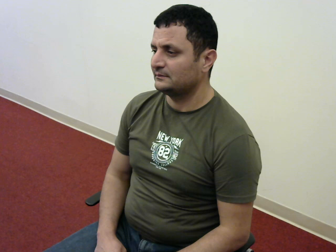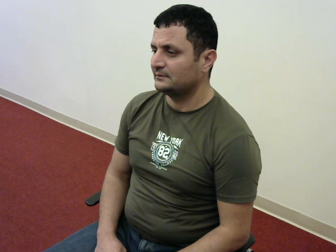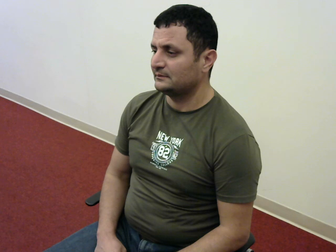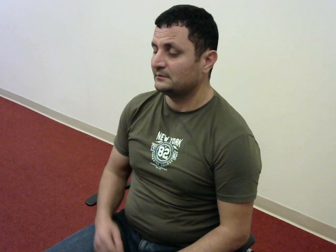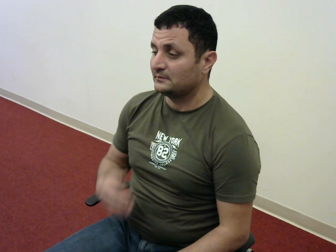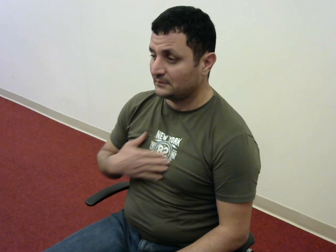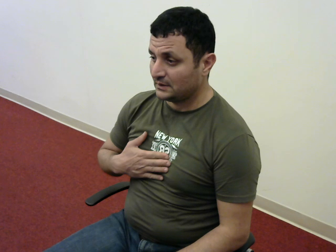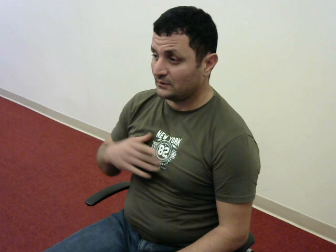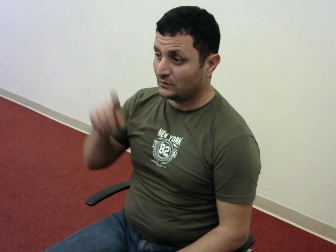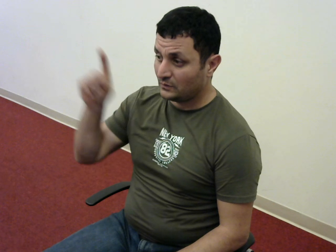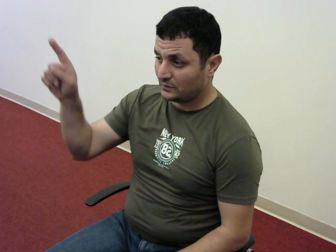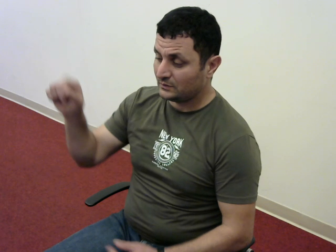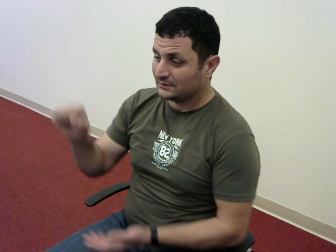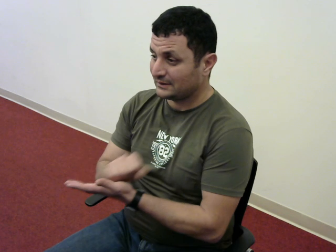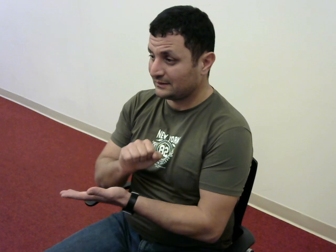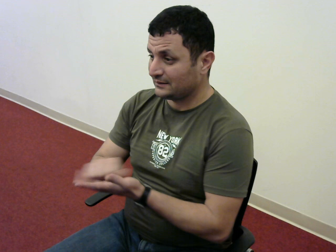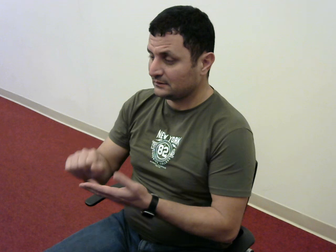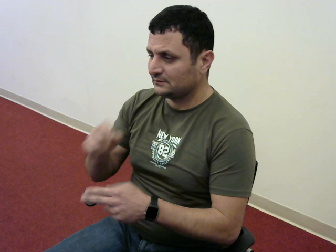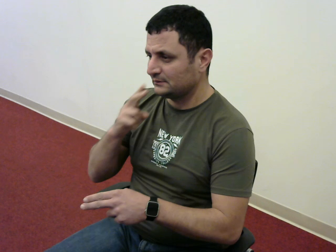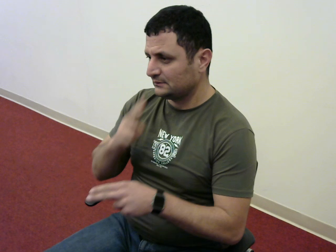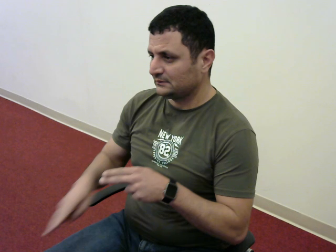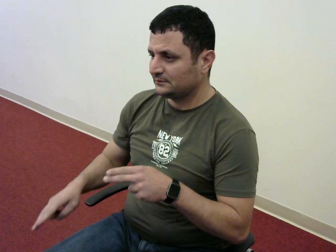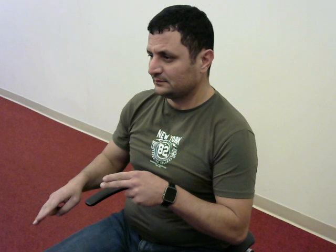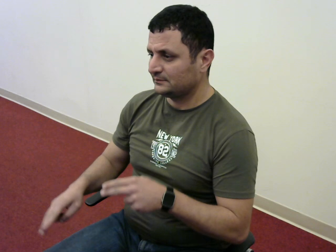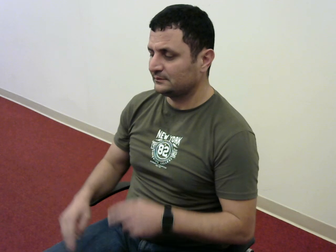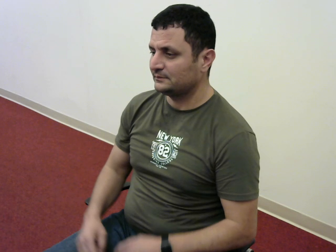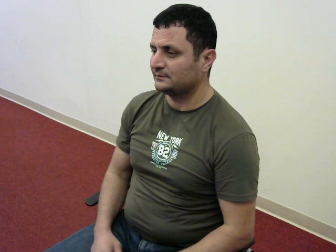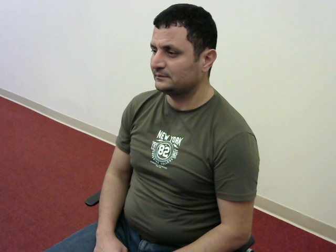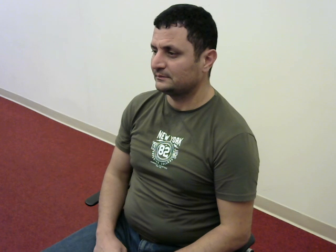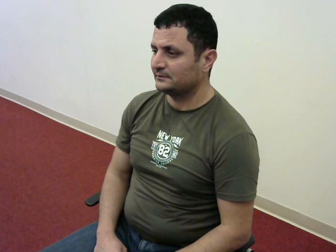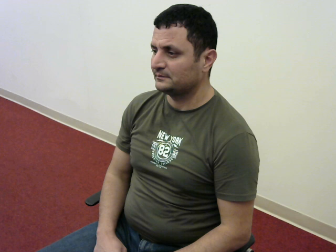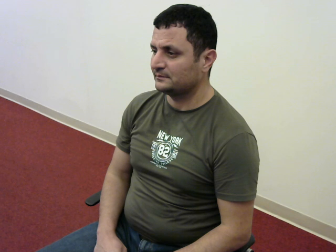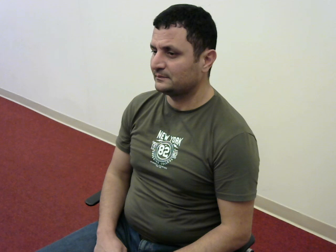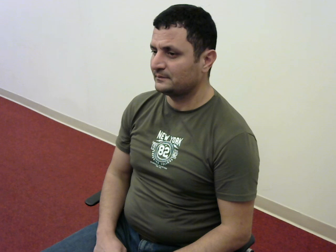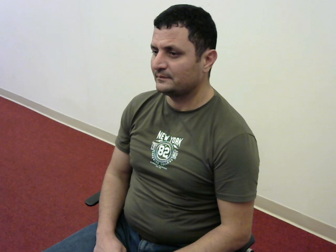Mən o sənədi itirmişdim